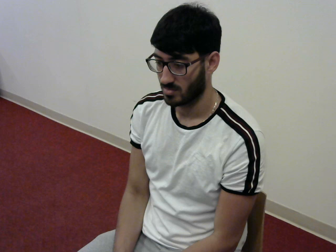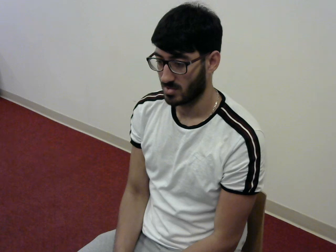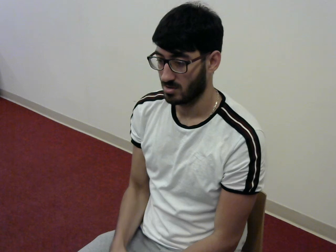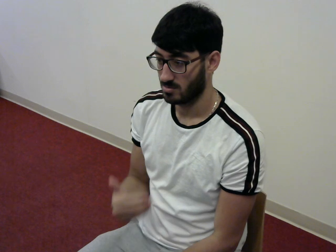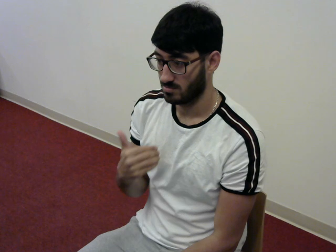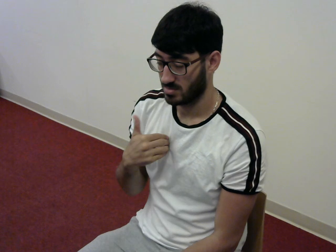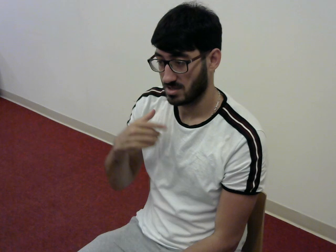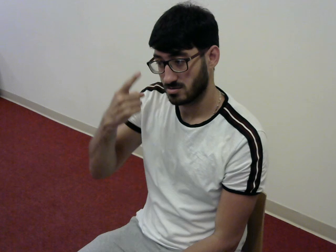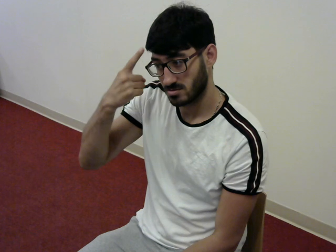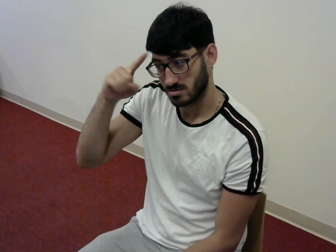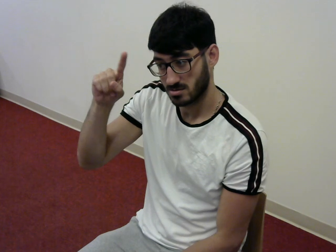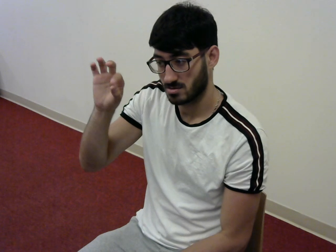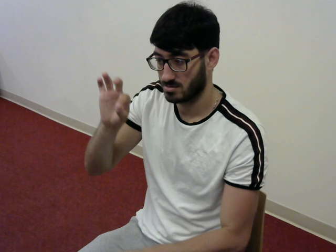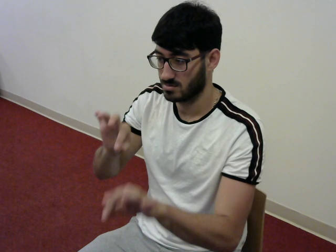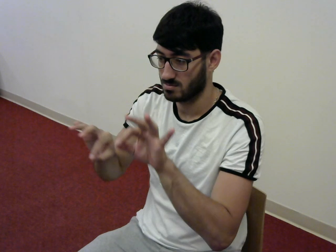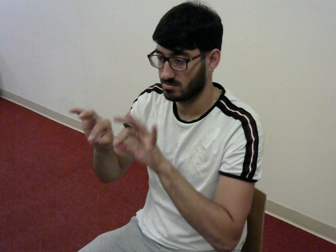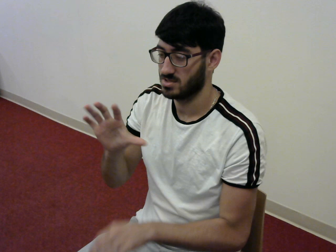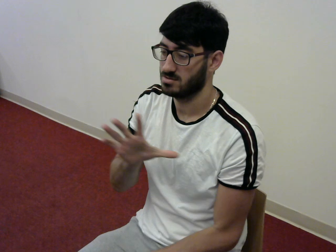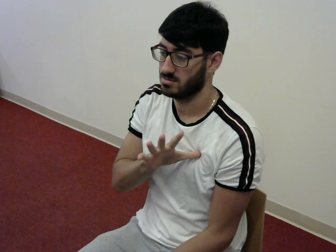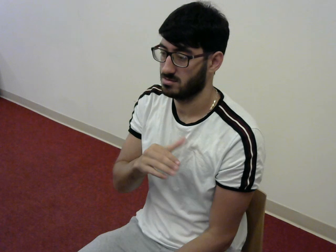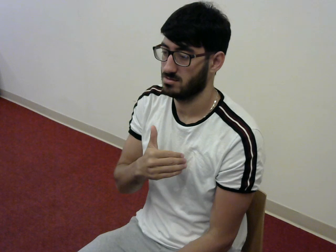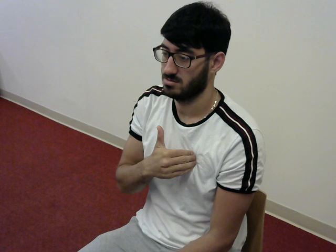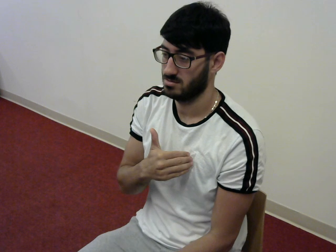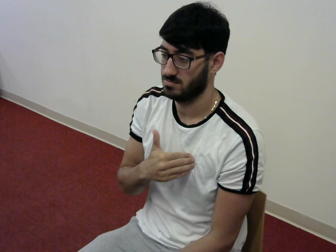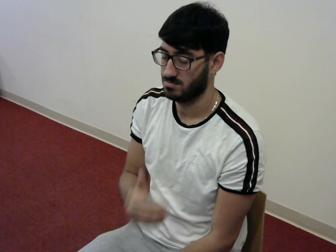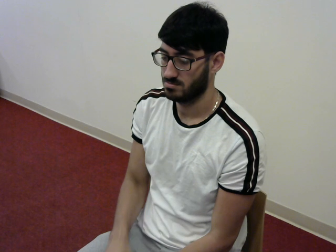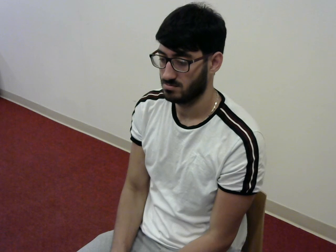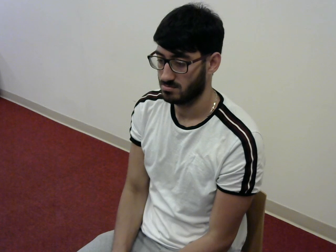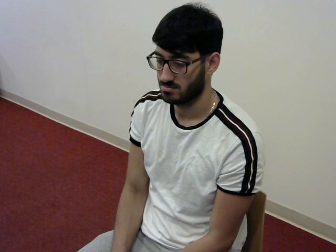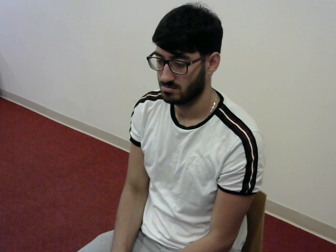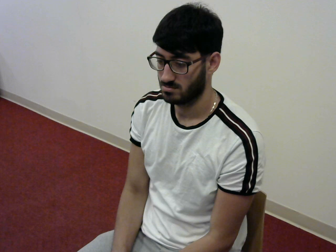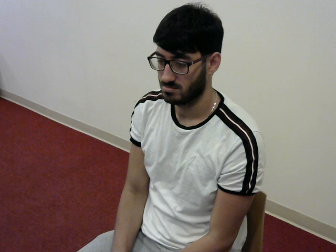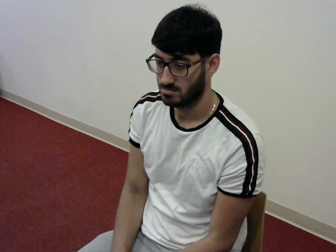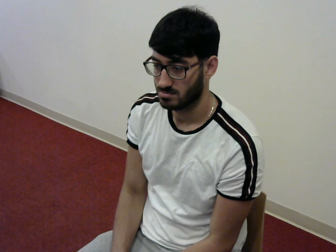Mən dizayner olmaq istəyirəm